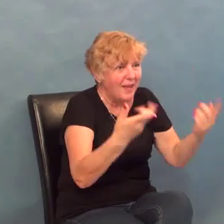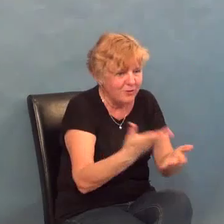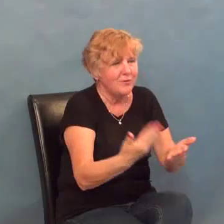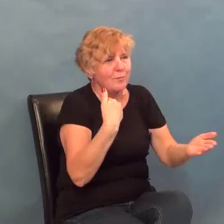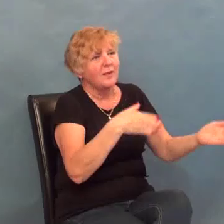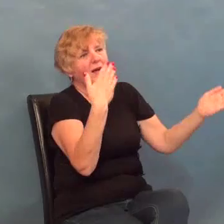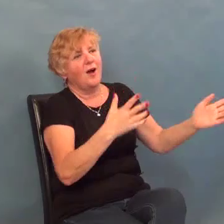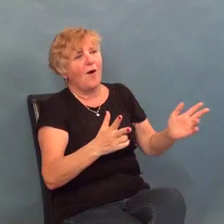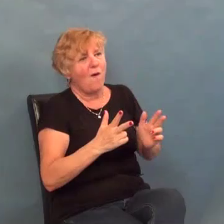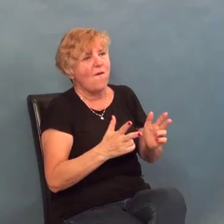Gotowe, odpoczywają.